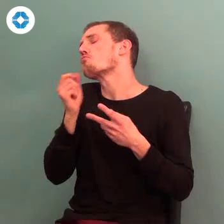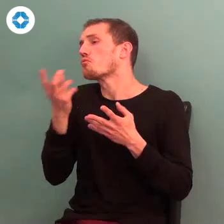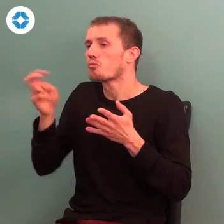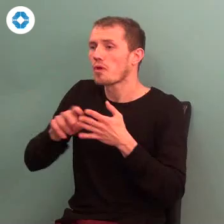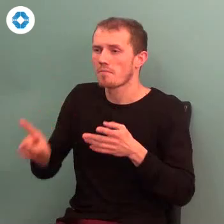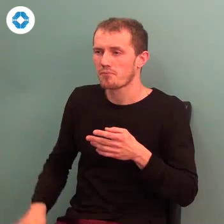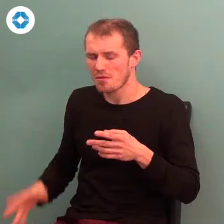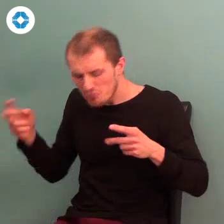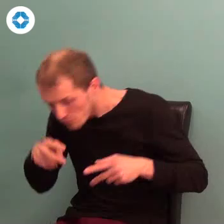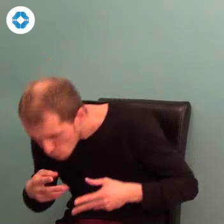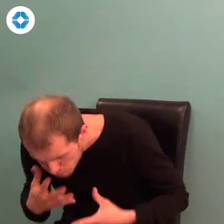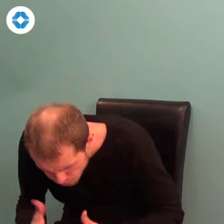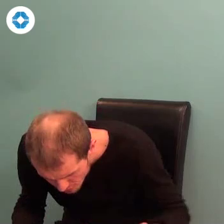Pies zagląda do słoja i widzi, że żaba zniknęła.